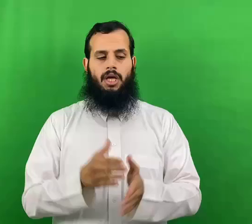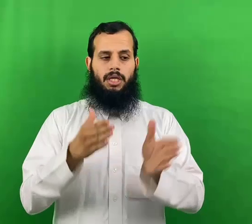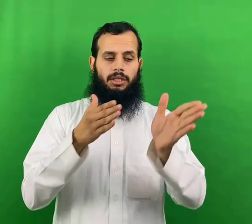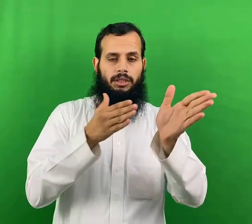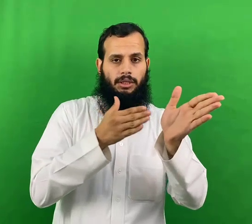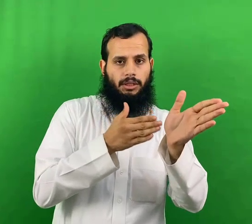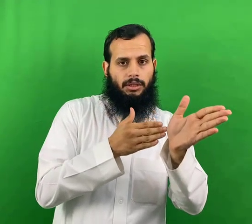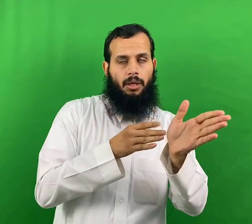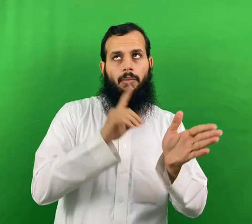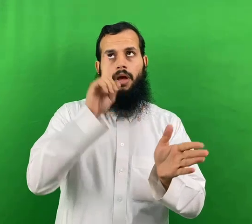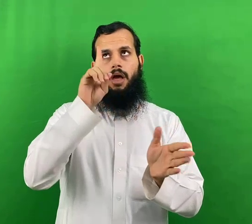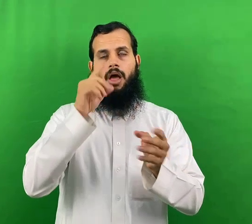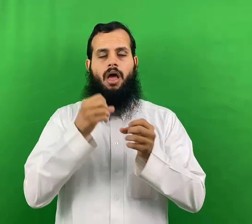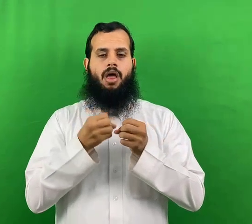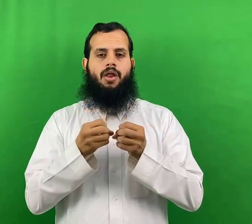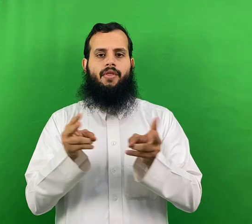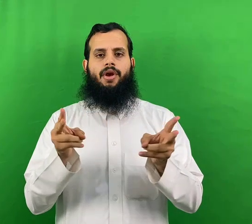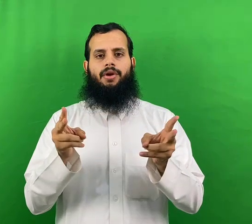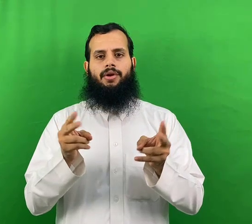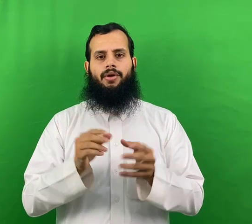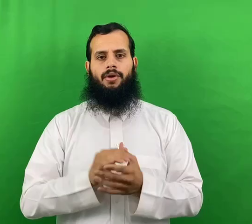اتبع رضاك